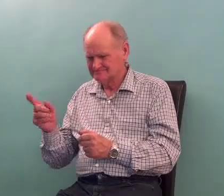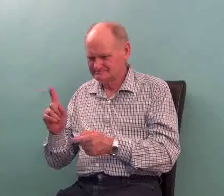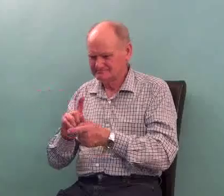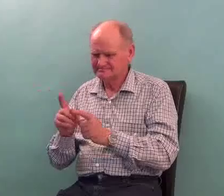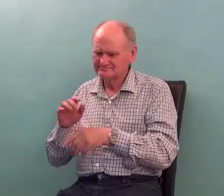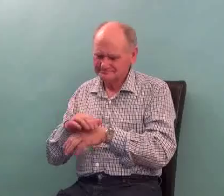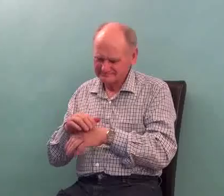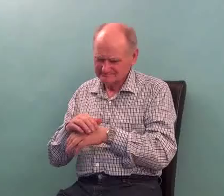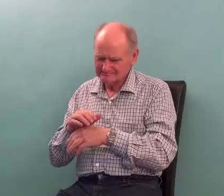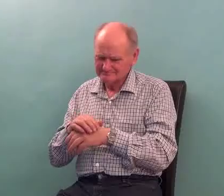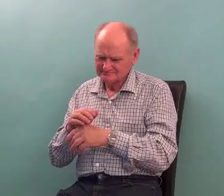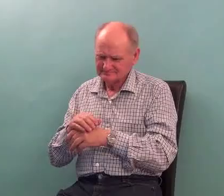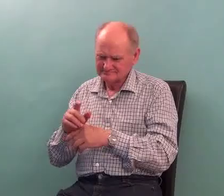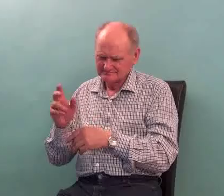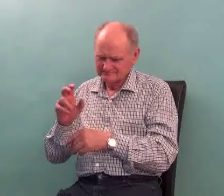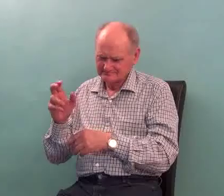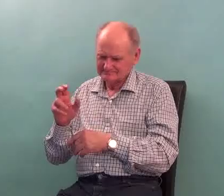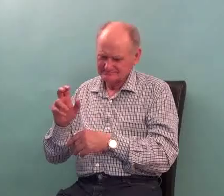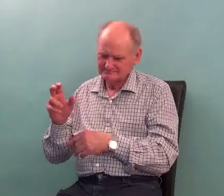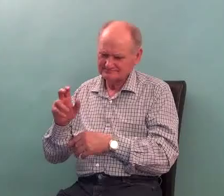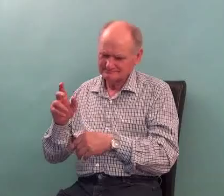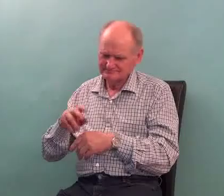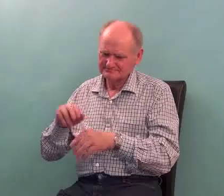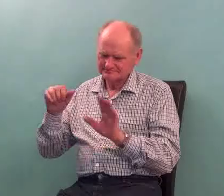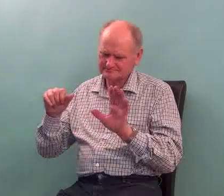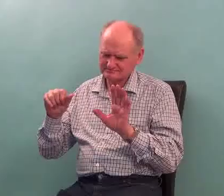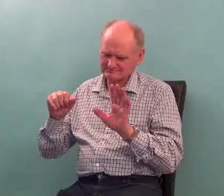Spotkanie z kolegą w czwartek o godzinie szóstej.